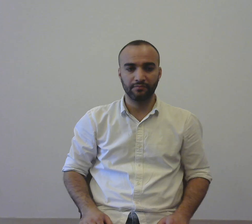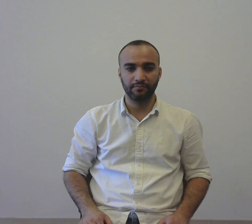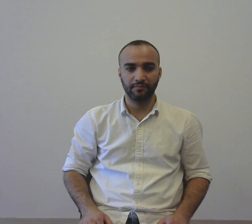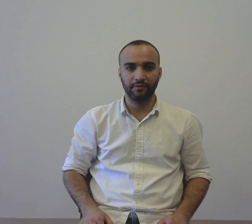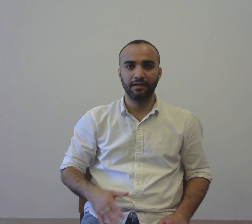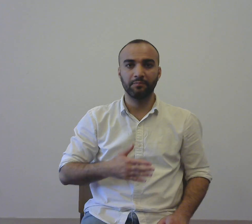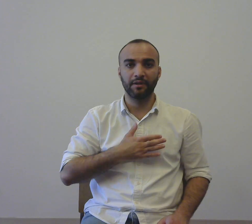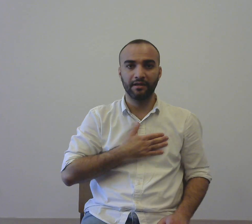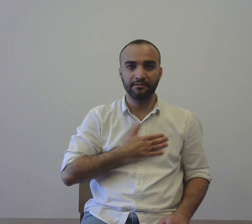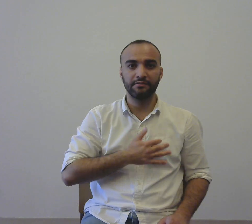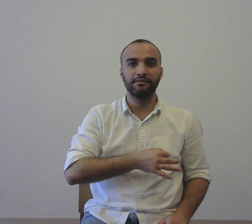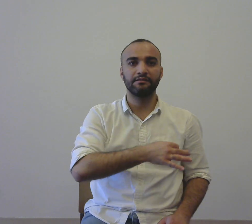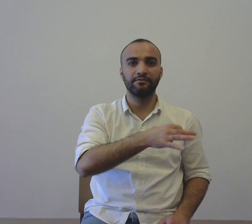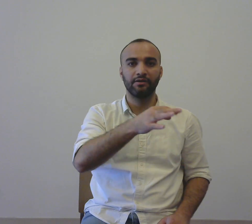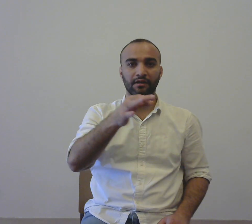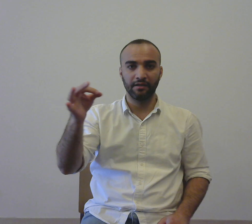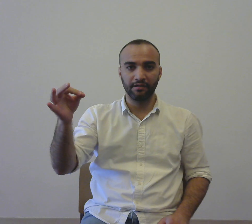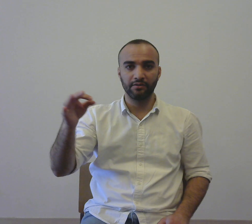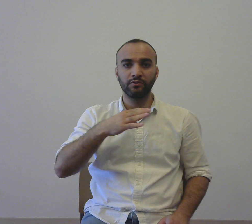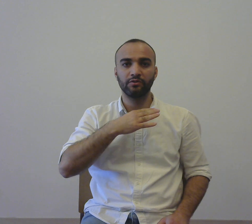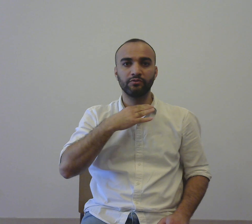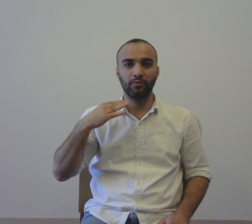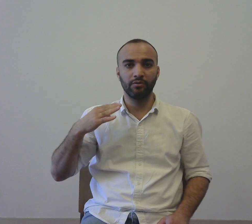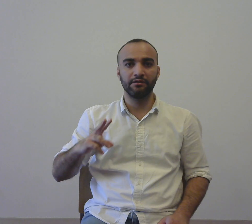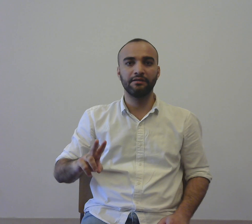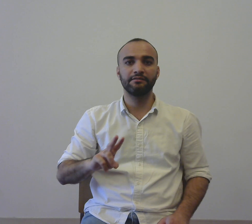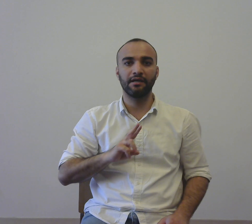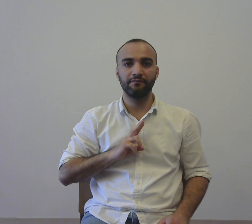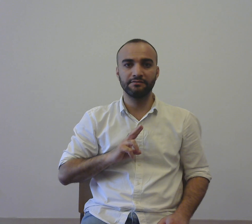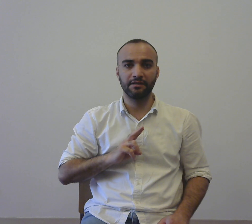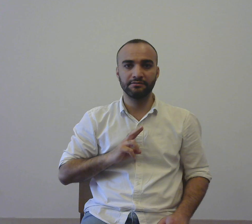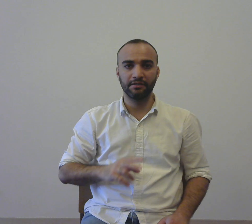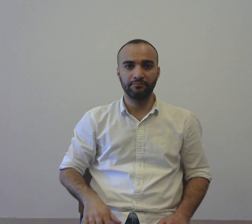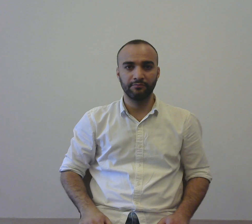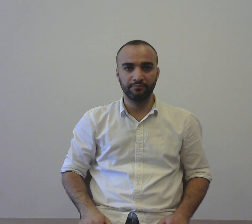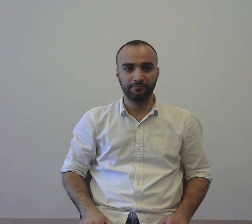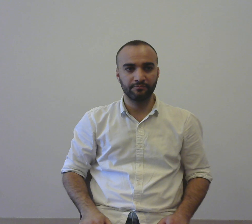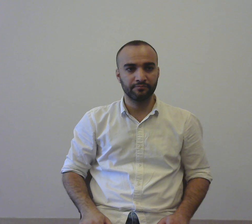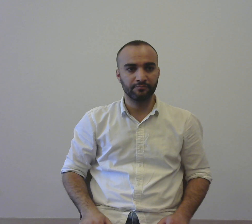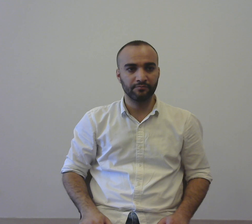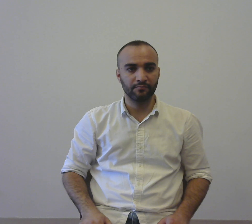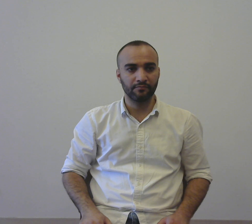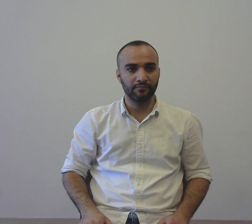Mən səyahət etməyi çox sevirəm